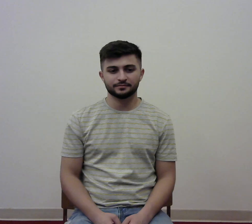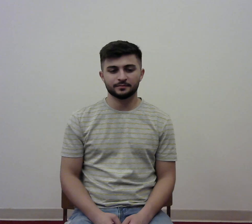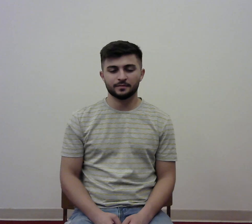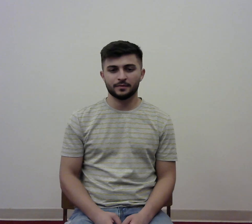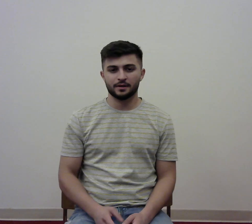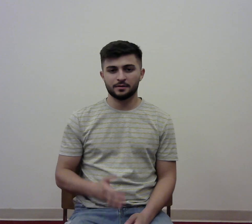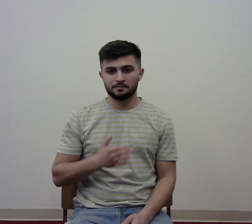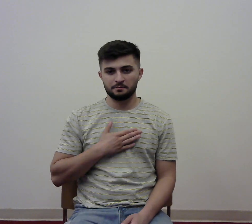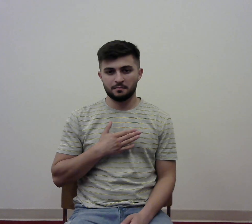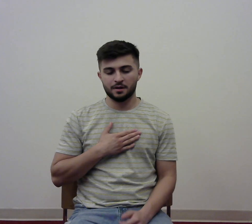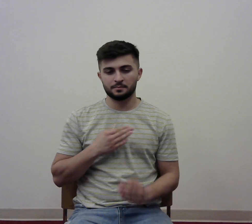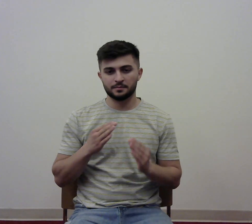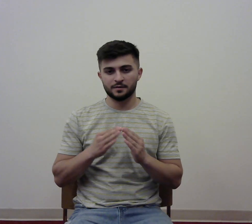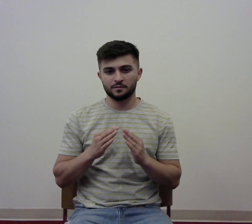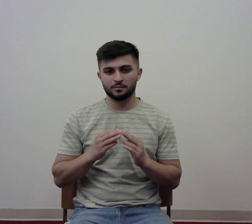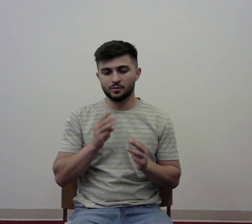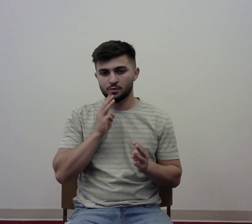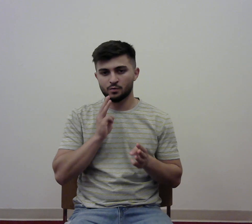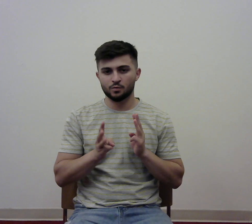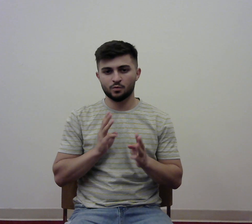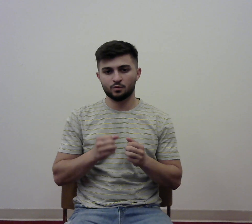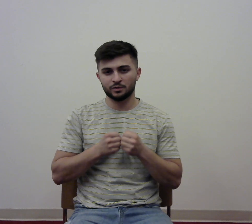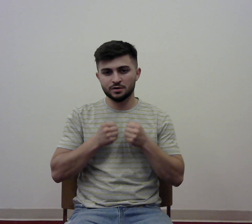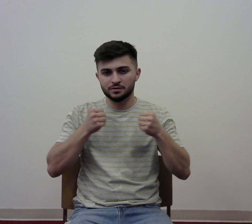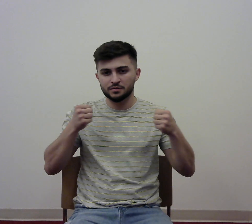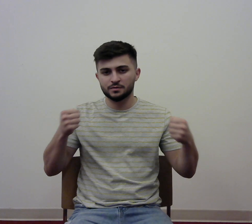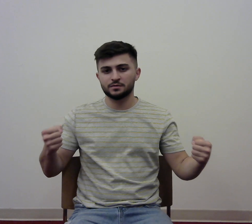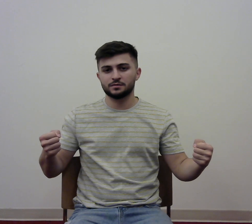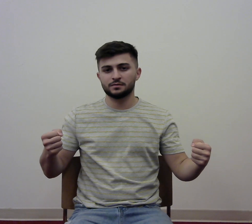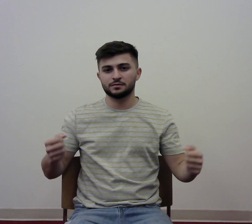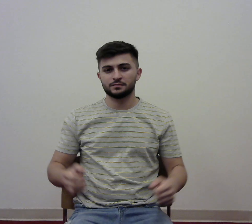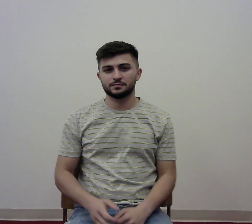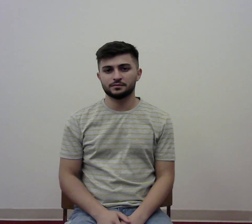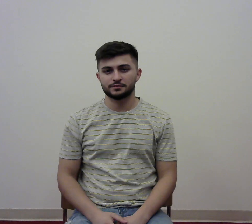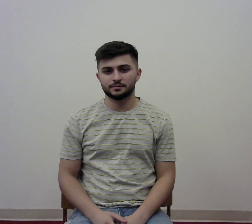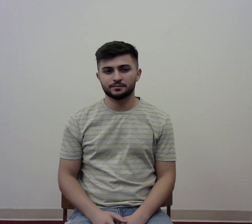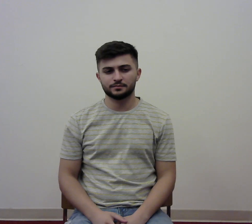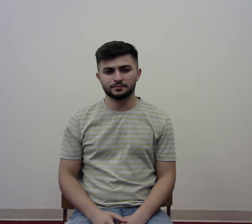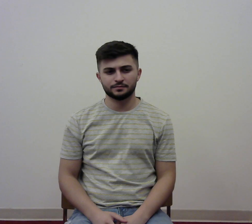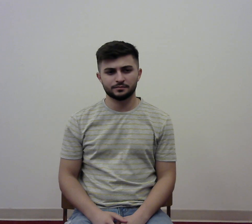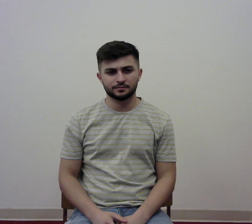Mənim evimin mətbəxi genişdir